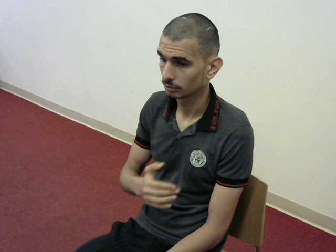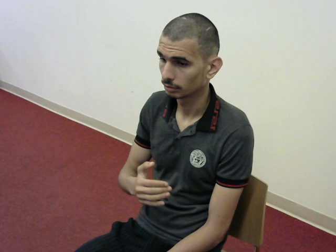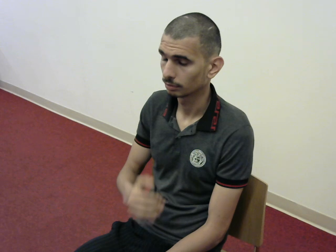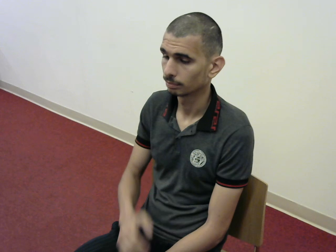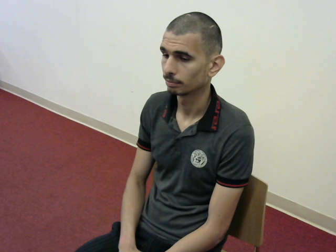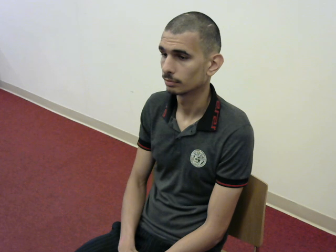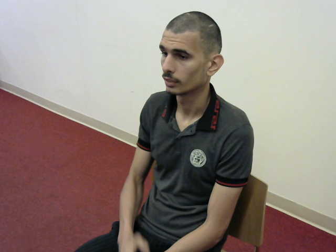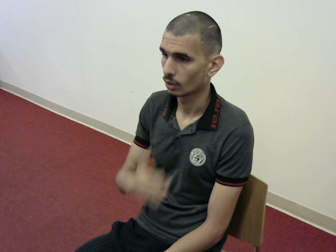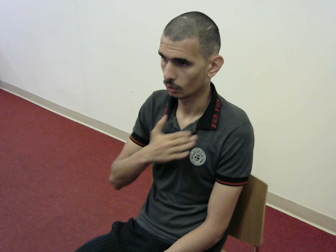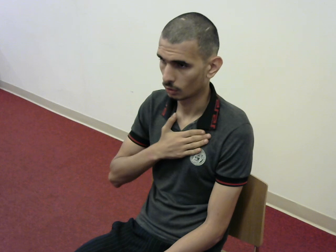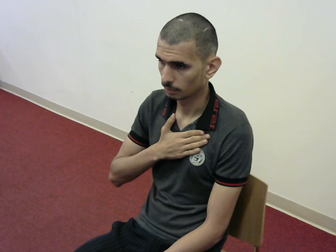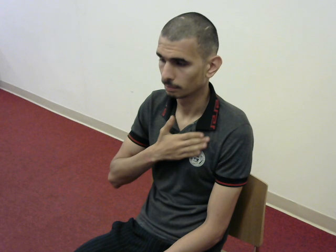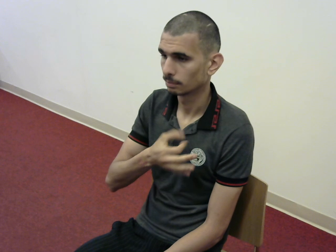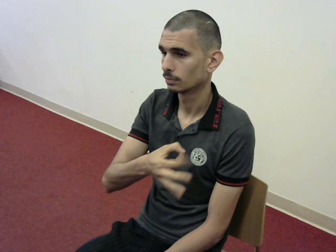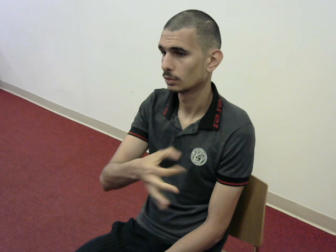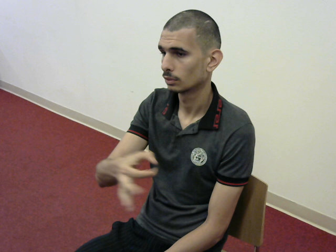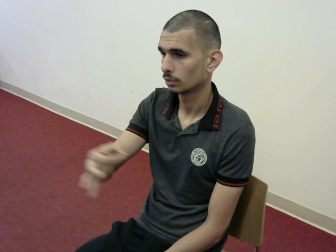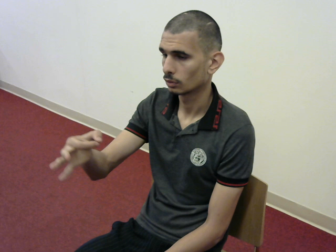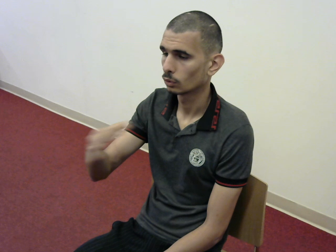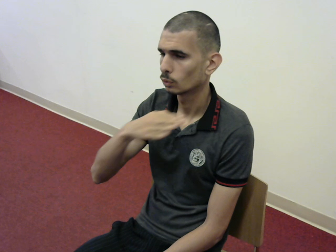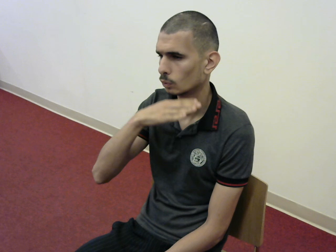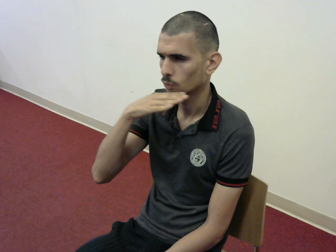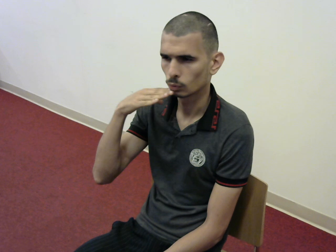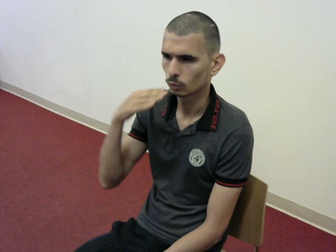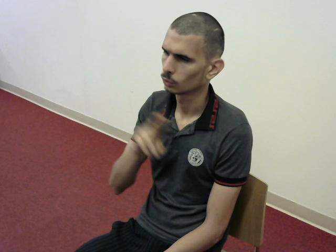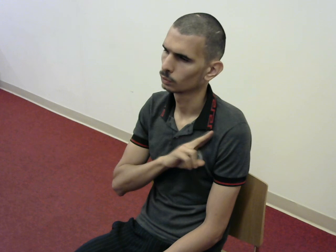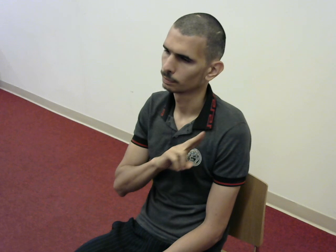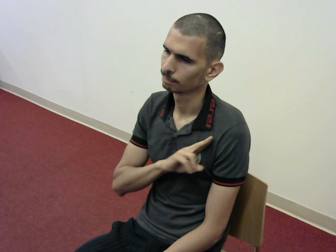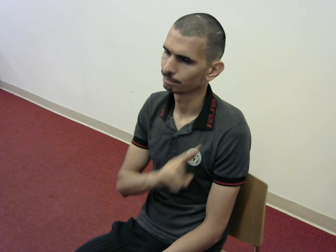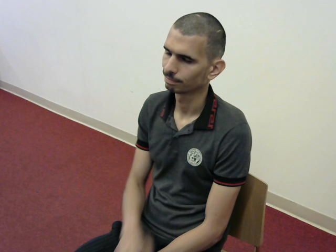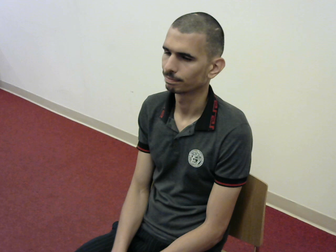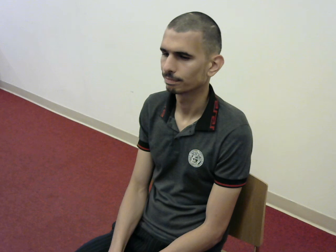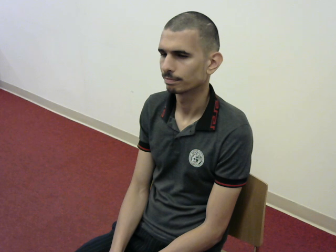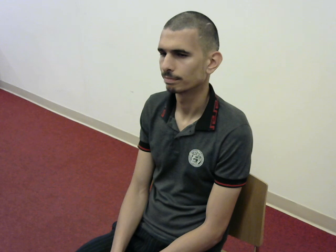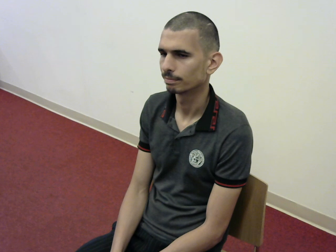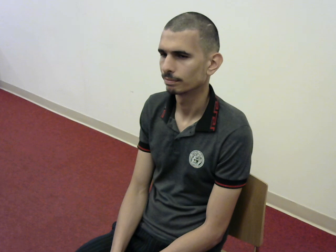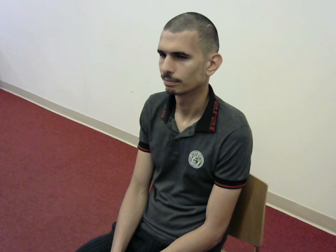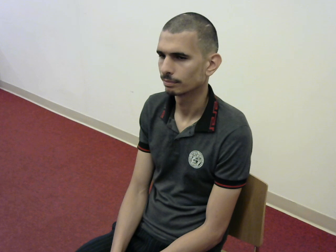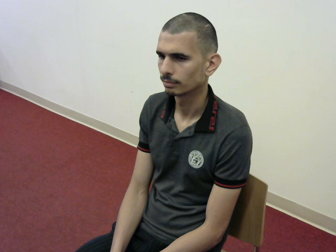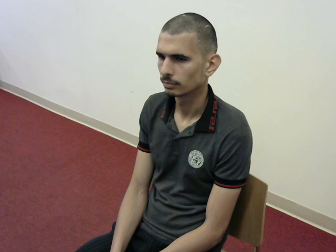Mən səyahət etməyi çox sevirəm